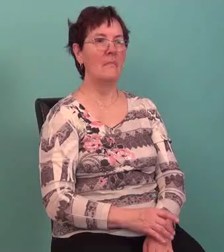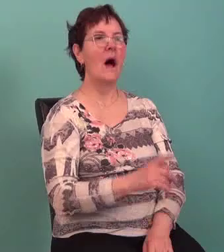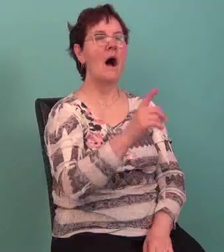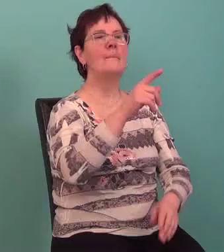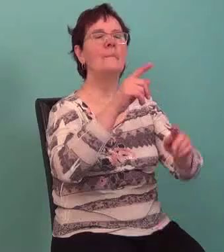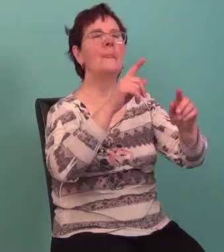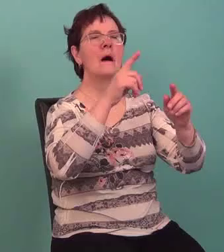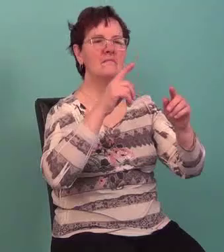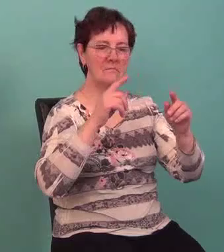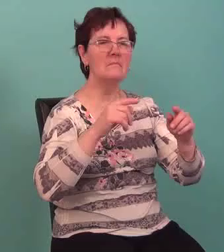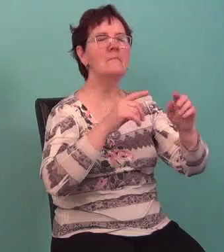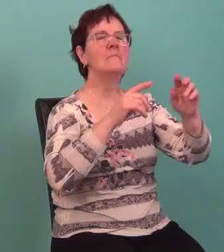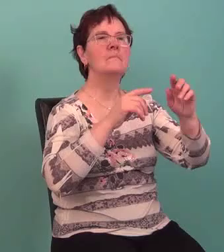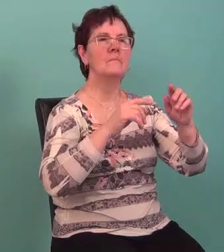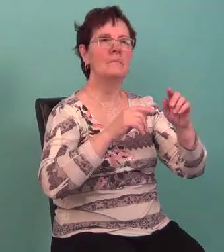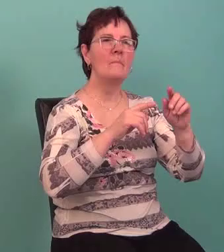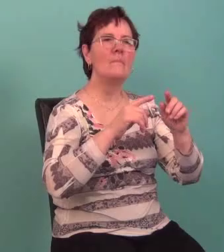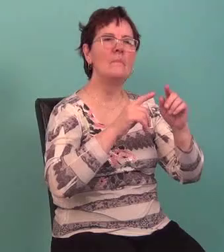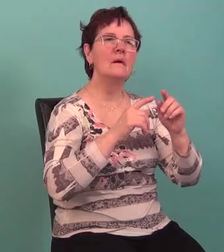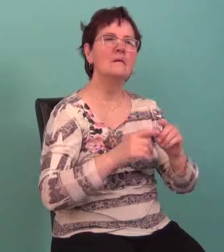A nie, nie.